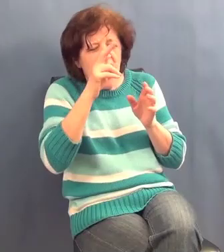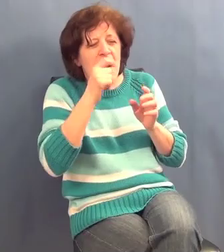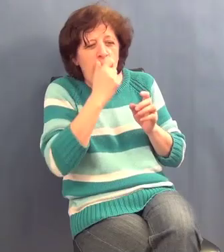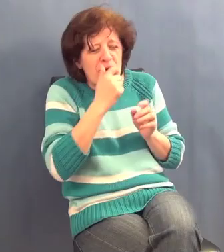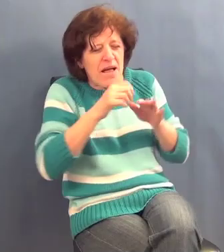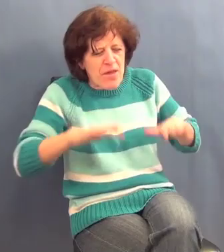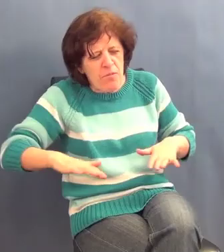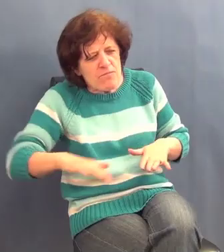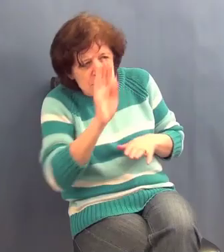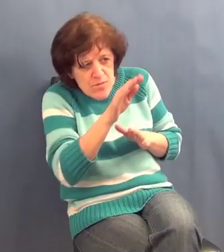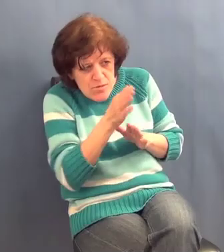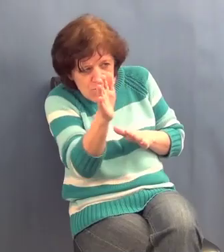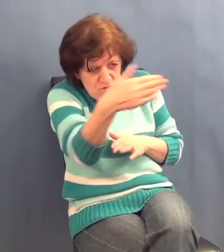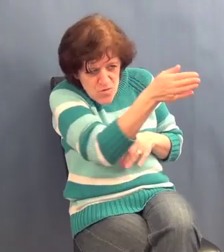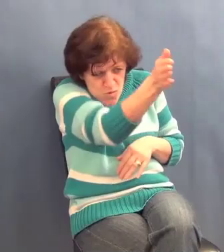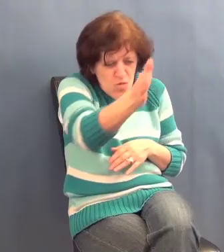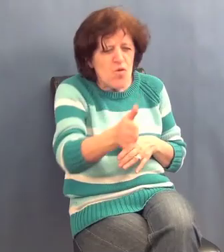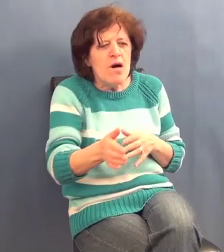Charlie Chaplin mówi do malca, że trzeba iść prosto, potem w lewo.